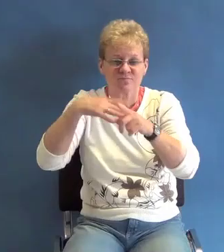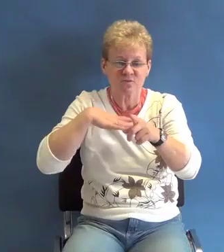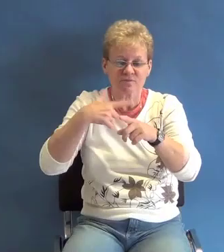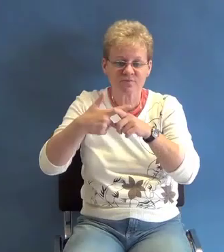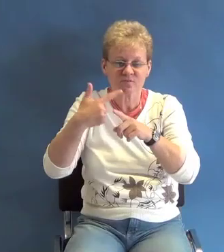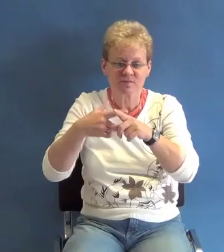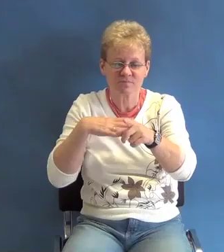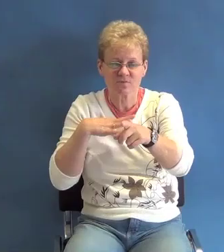Dwudziestego masz wolne?